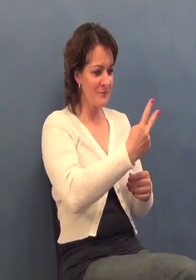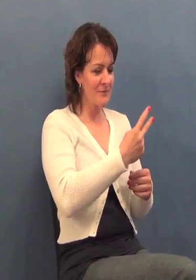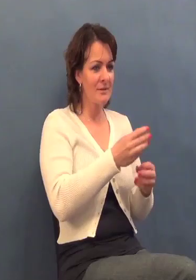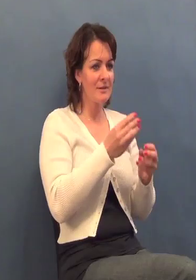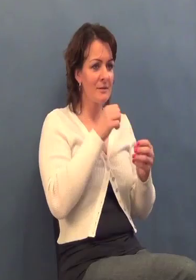Babcia zgadza się.